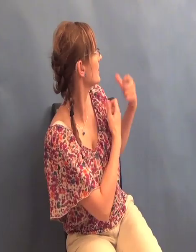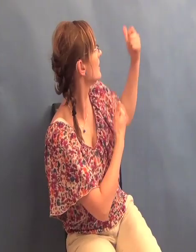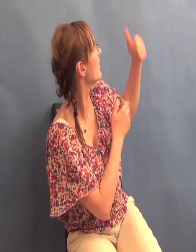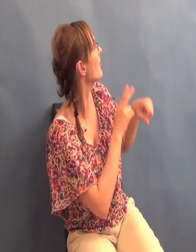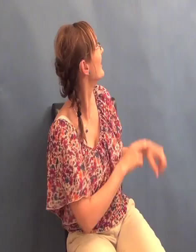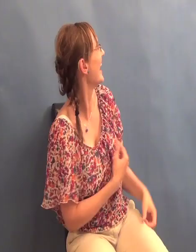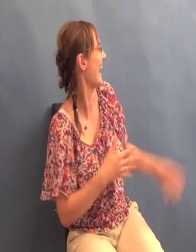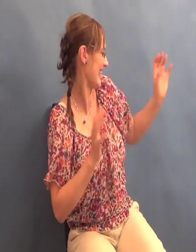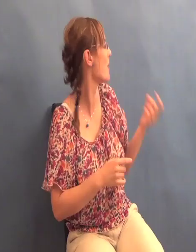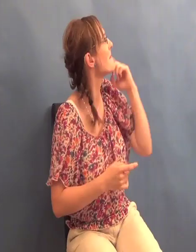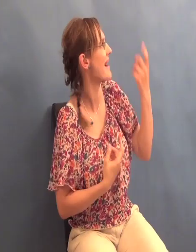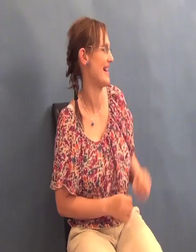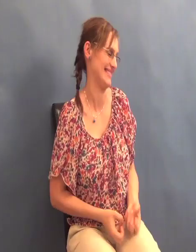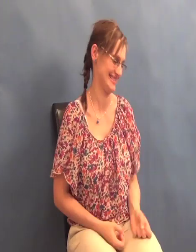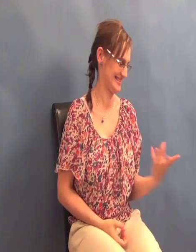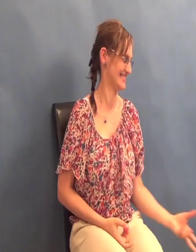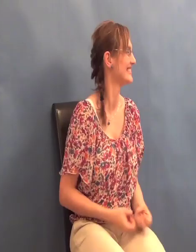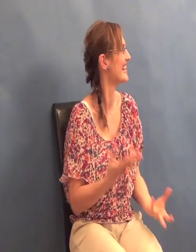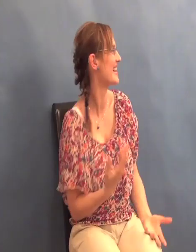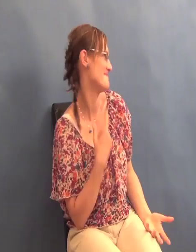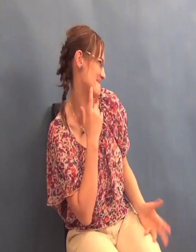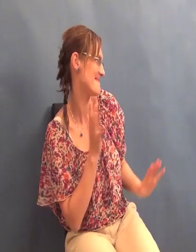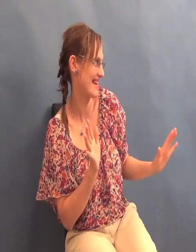Patrzy się i uśmiecha: "Eee, to nic takiego, tylko się bawię". Wyrzuca kamienie i mówi: "Taka zabawa".